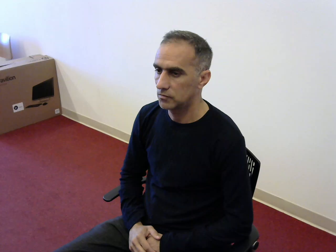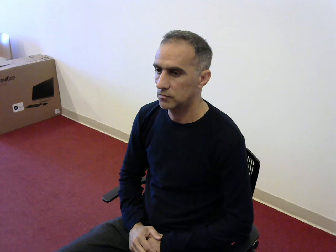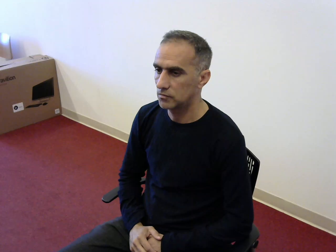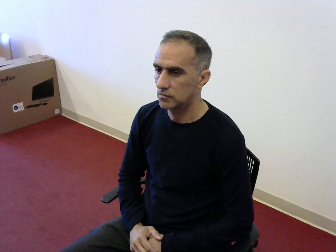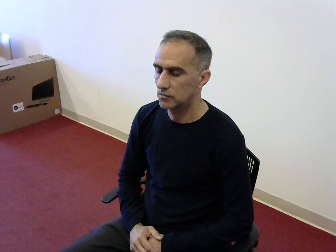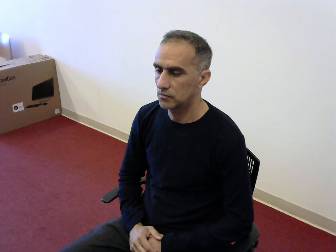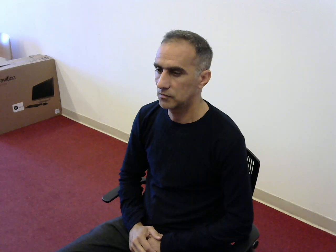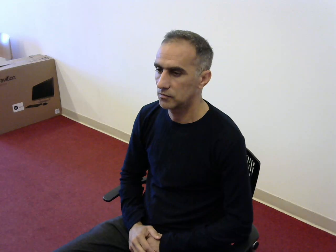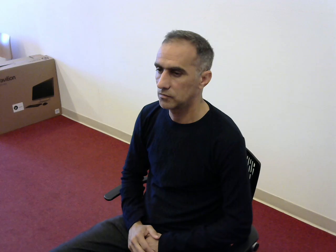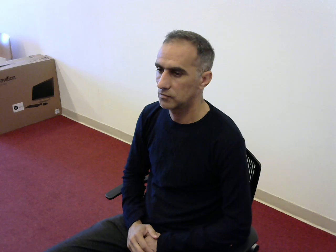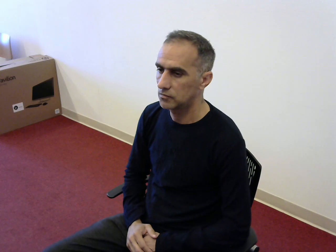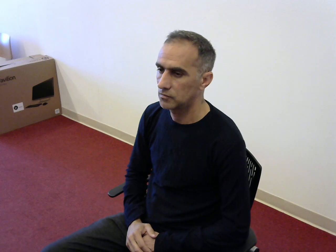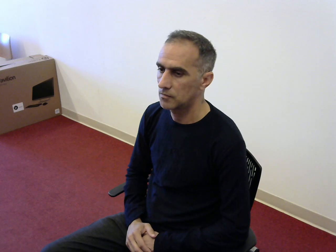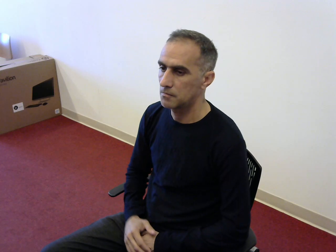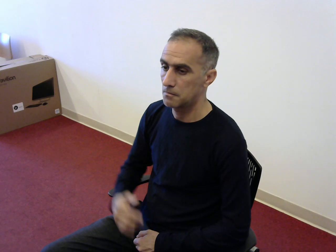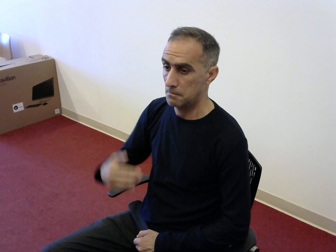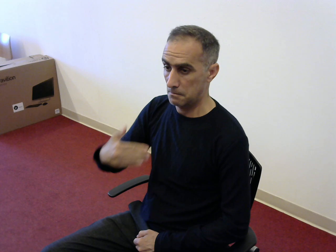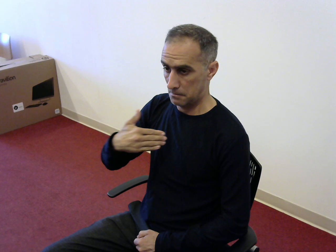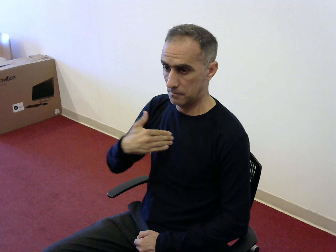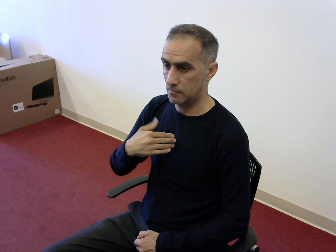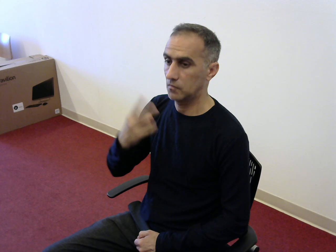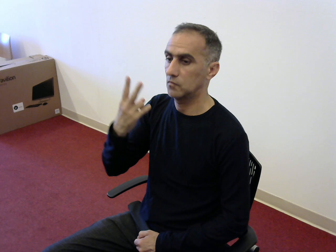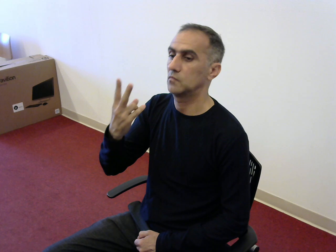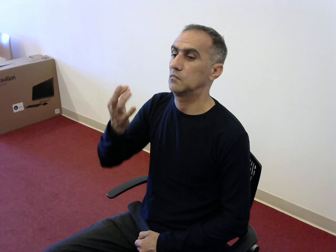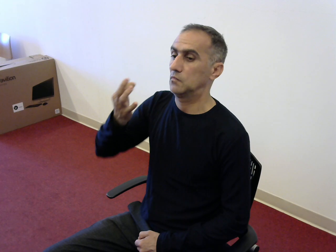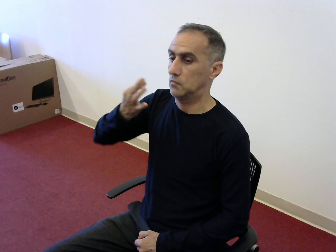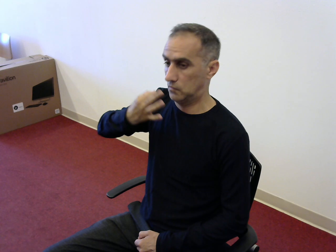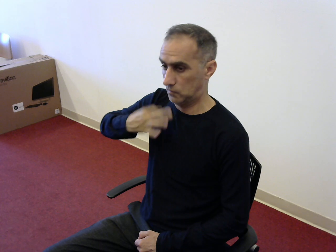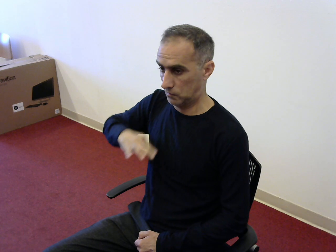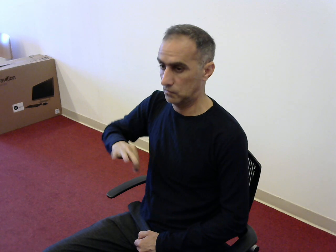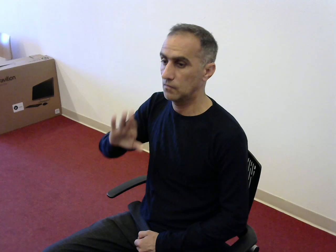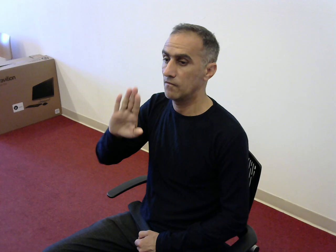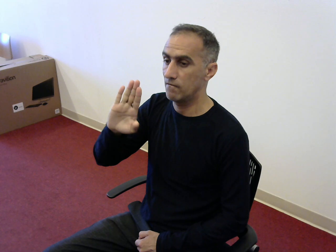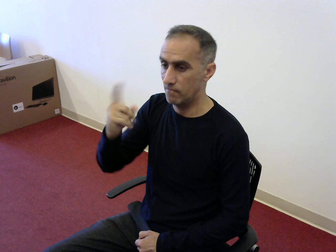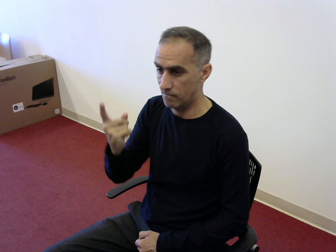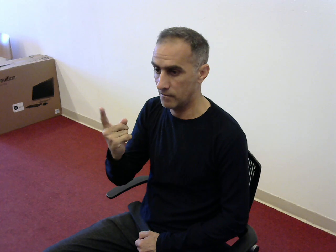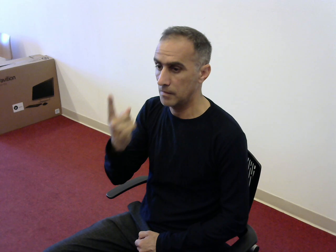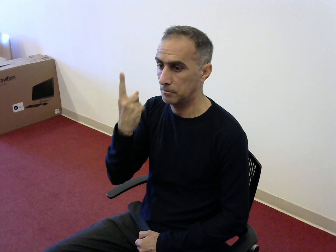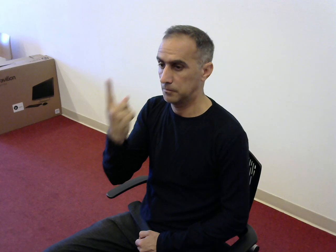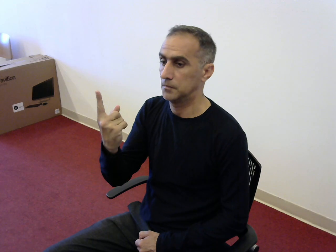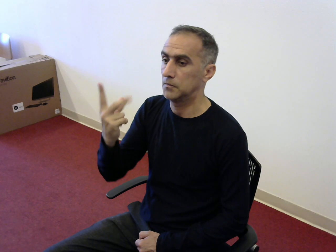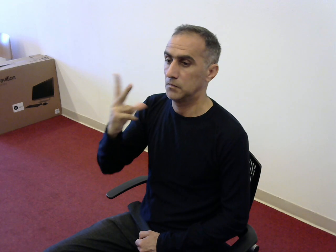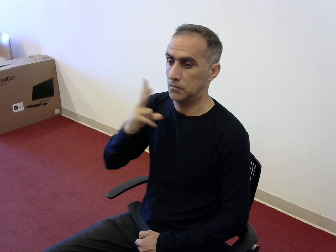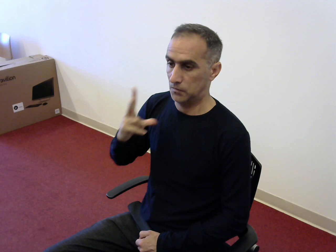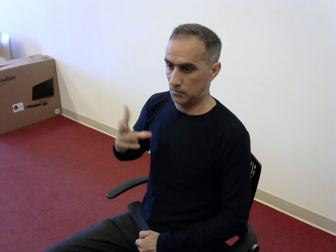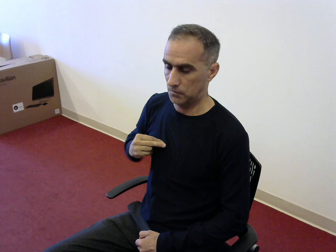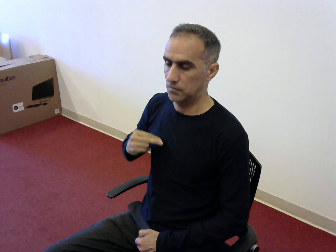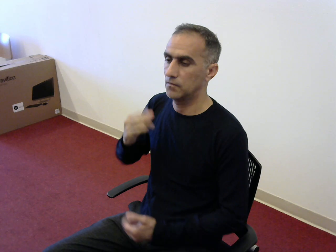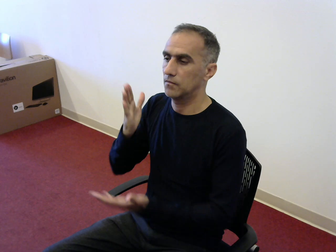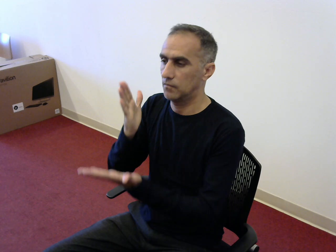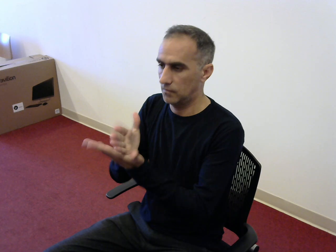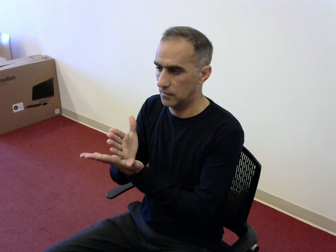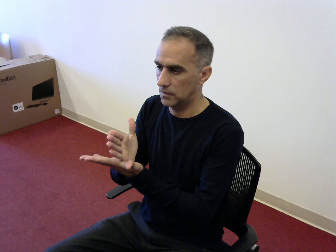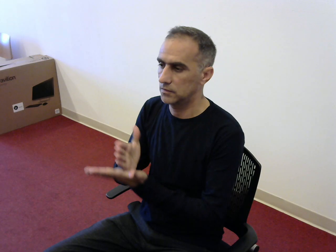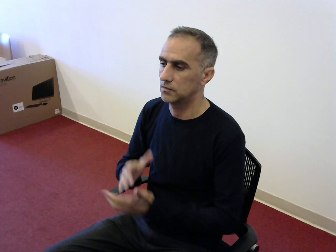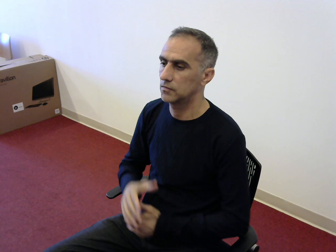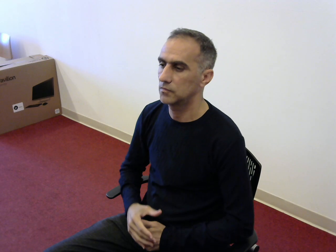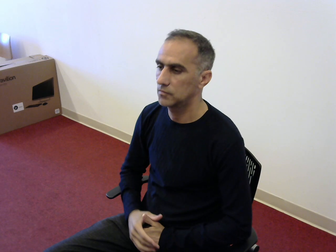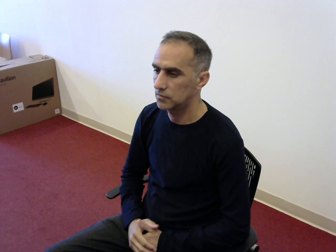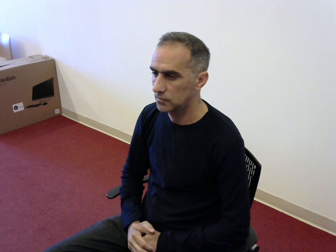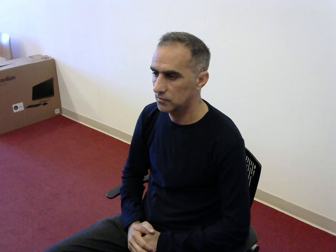Mənim 2 oğlum və 1 qızım var